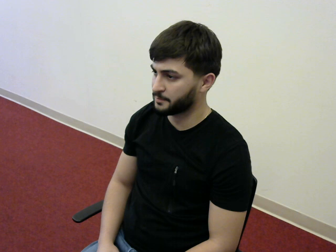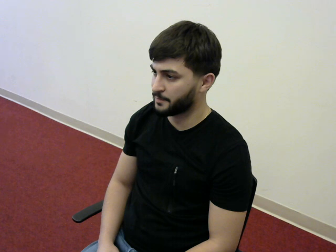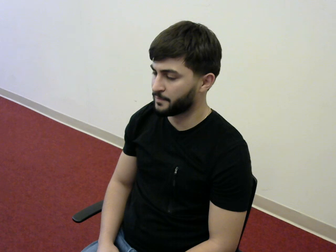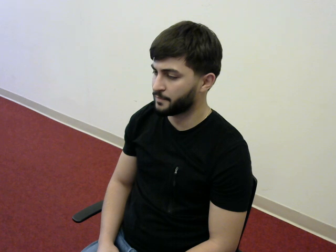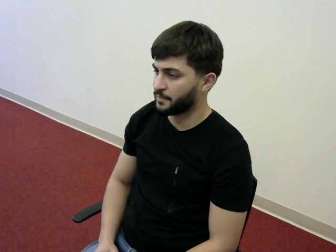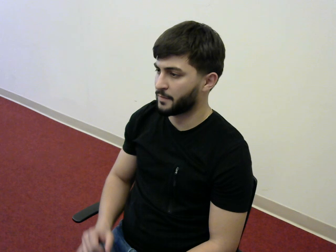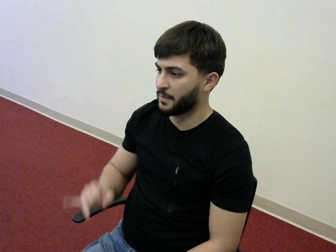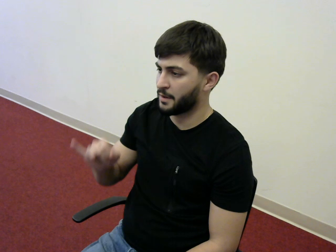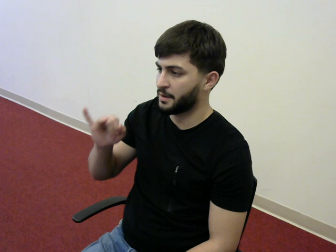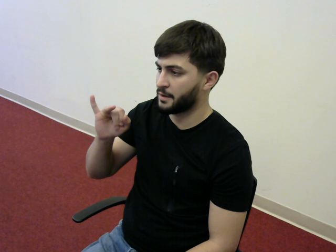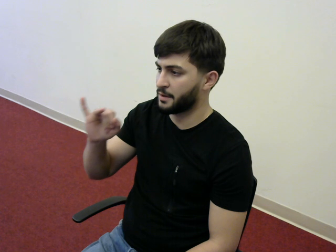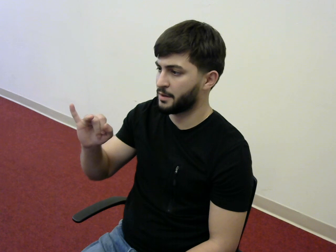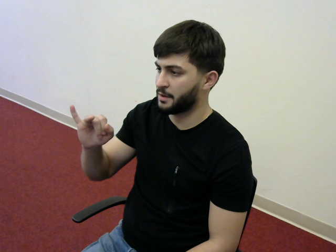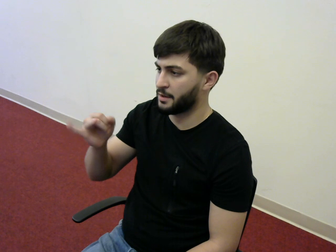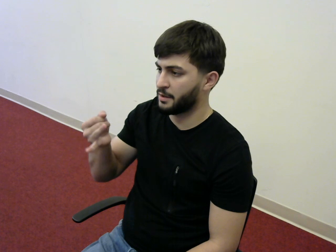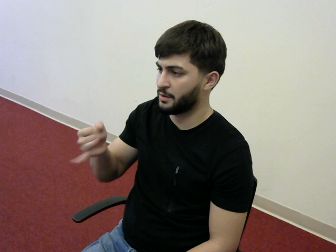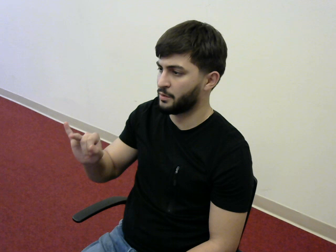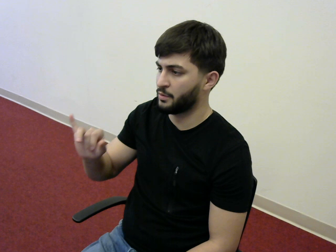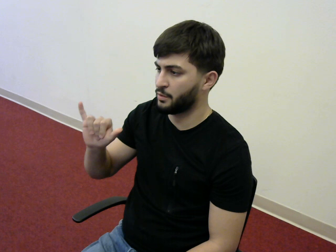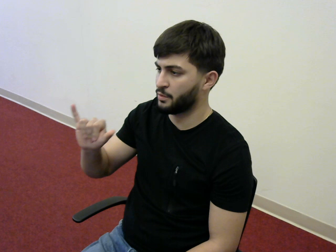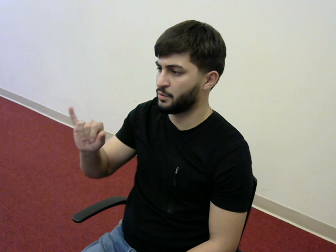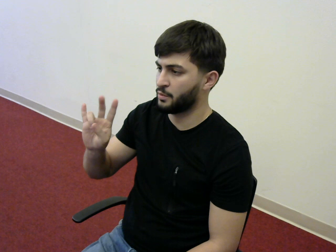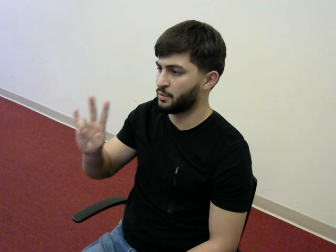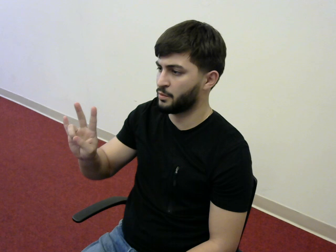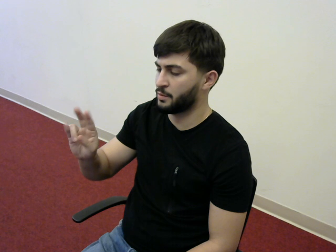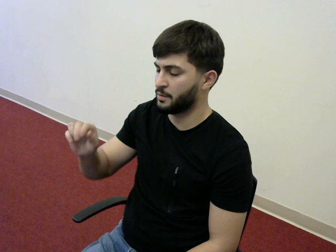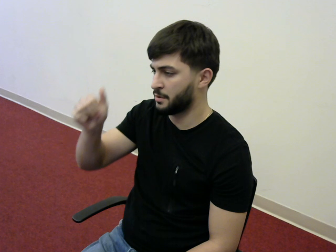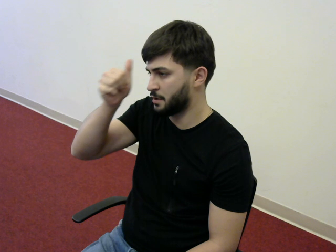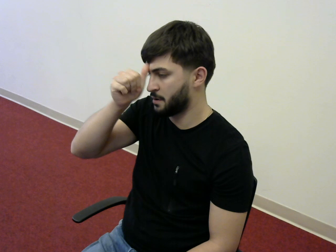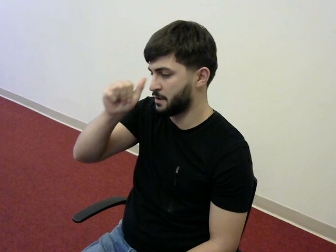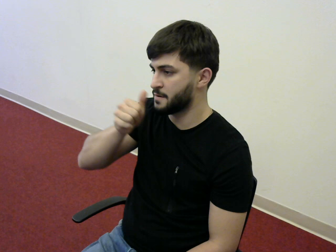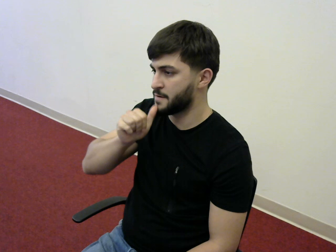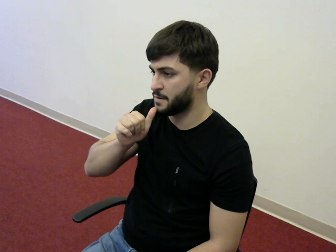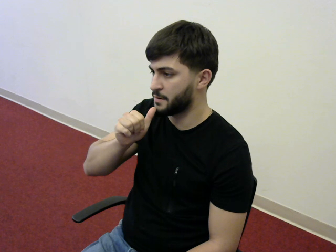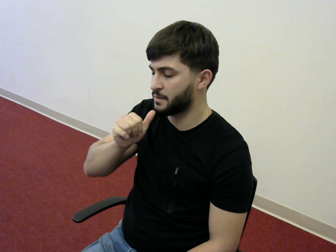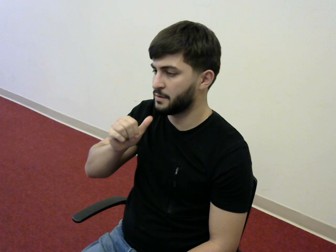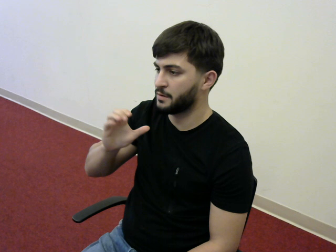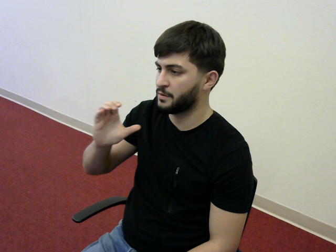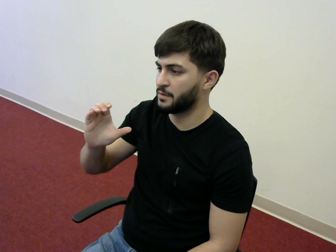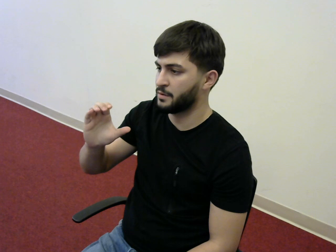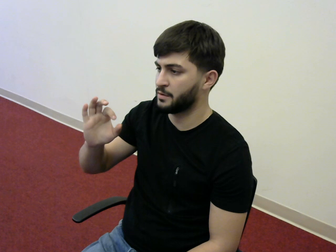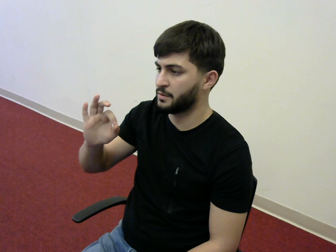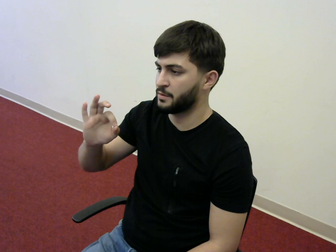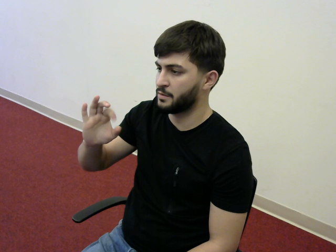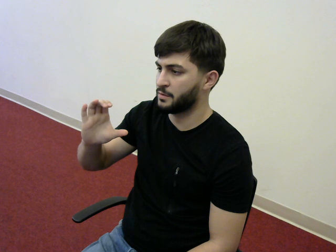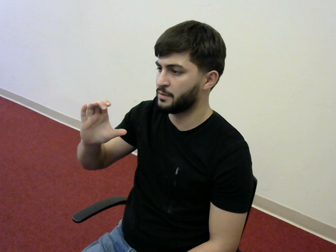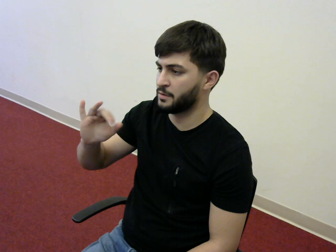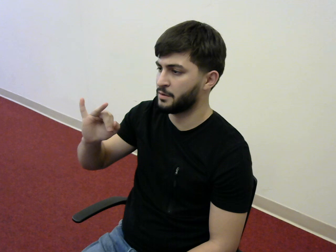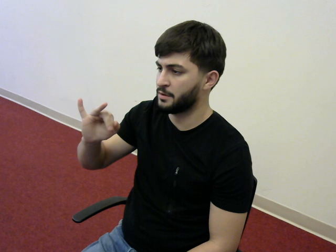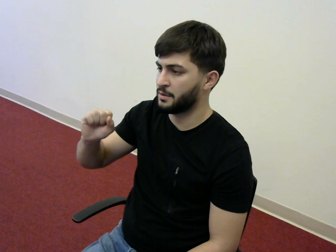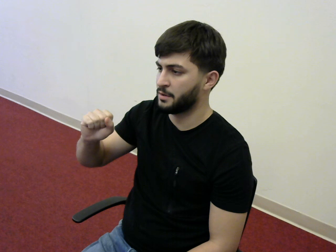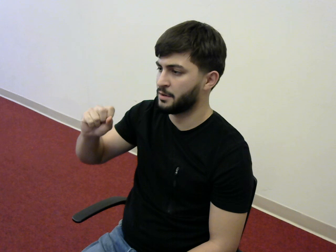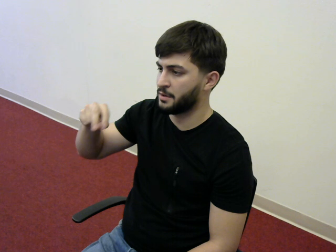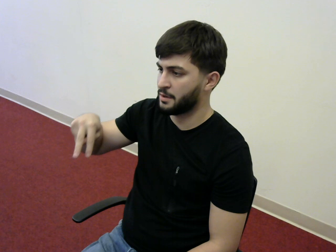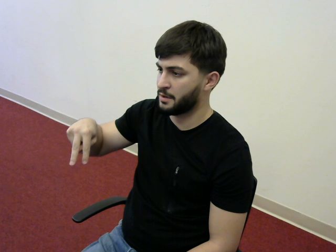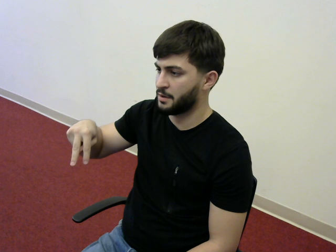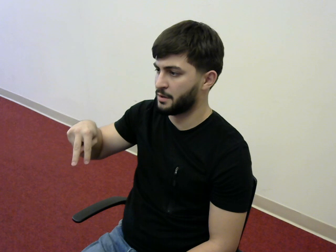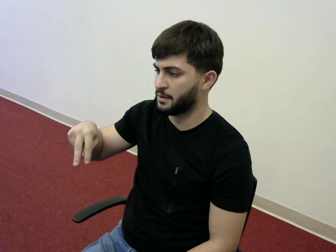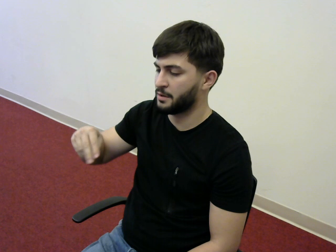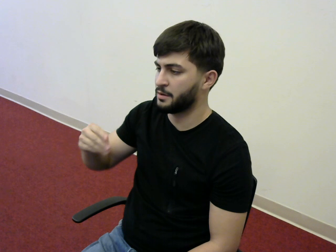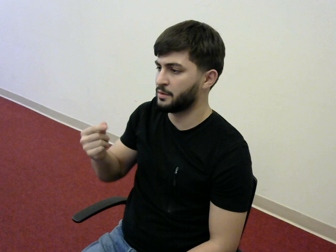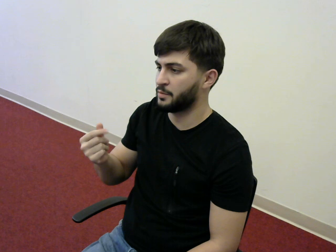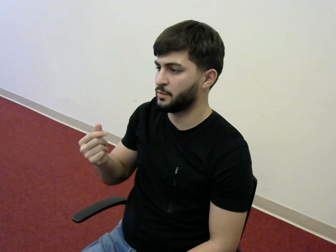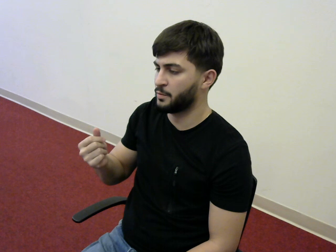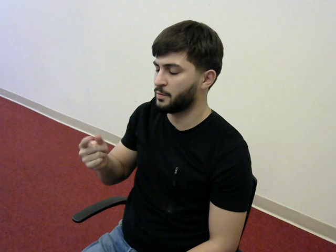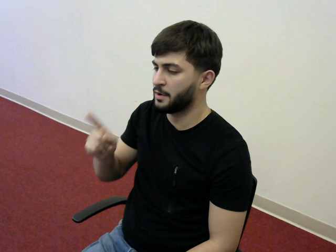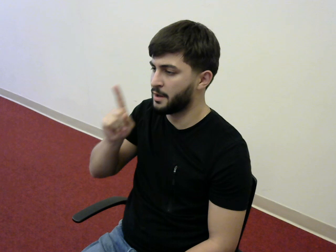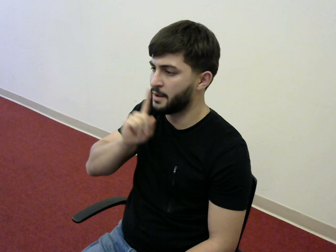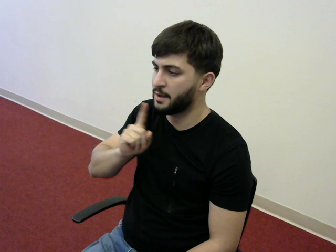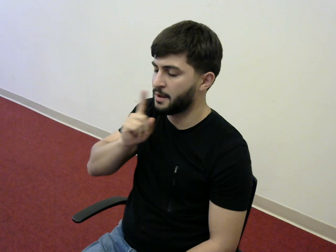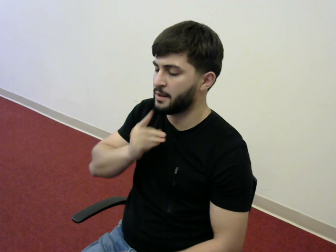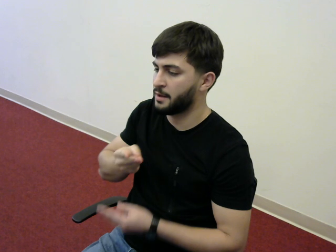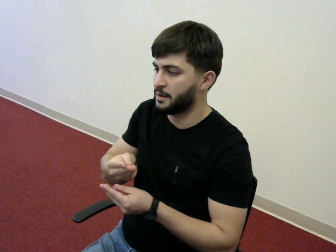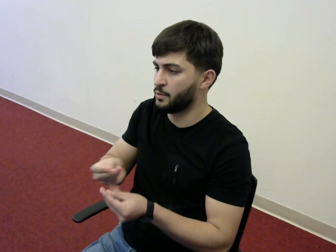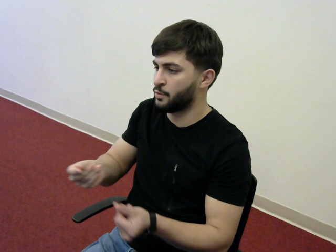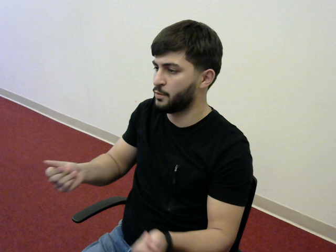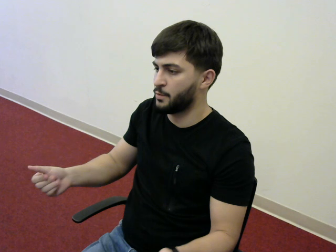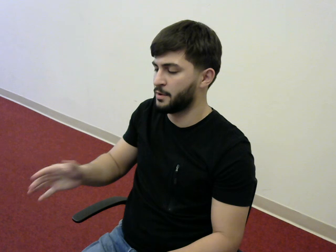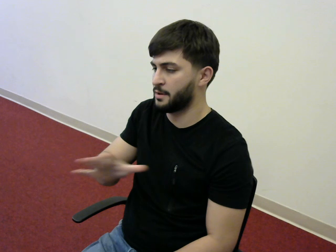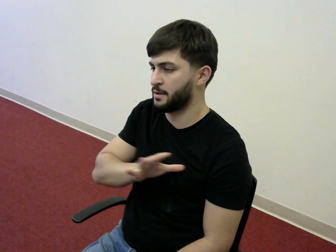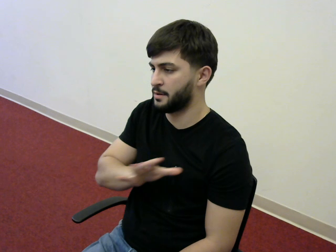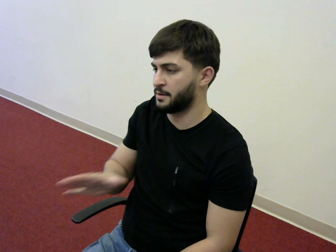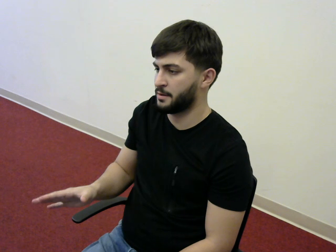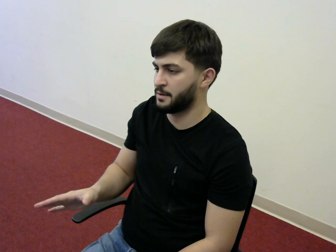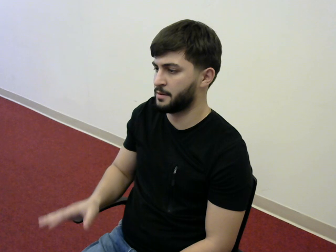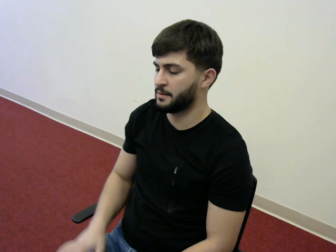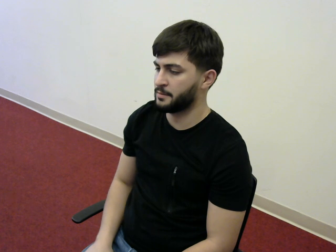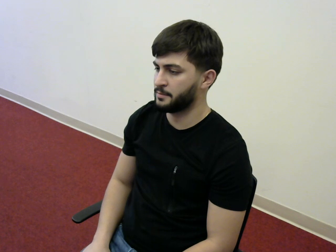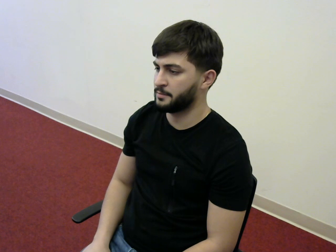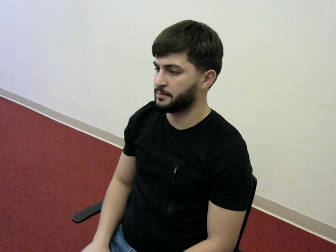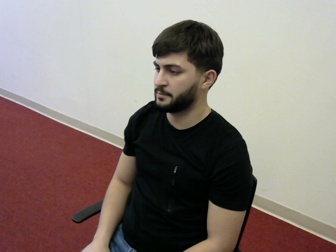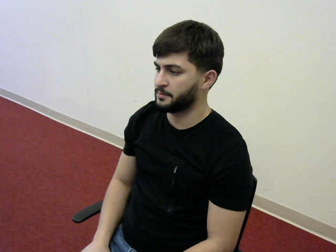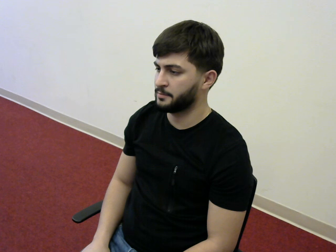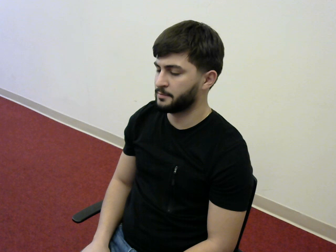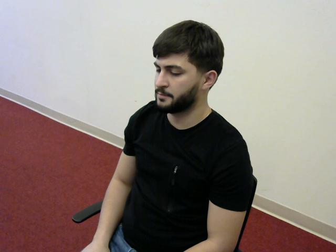İyun ayının sosial müavinətləri hələ ki, ödənilməyib